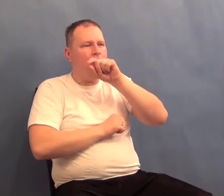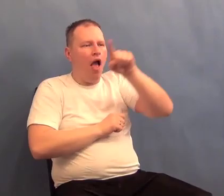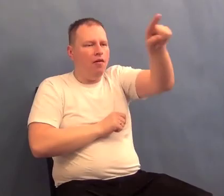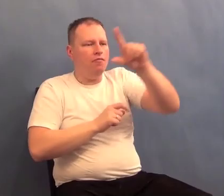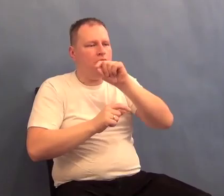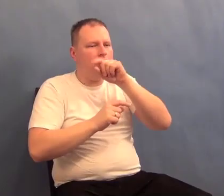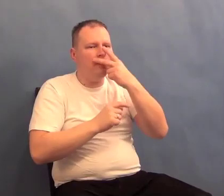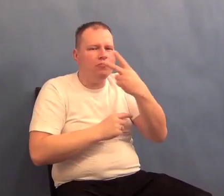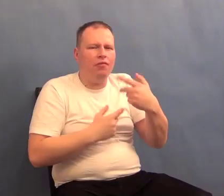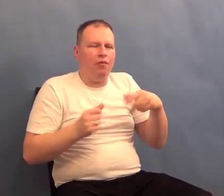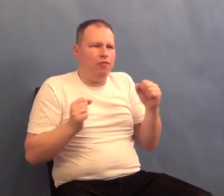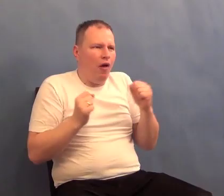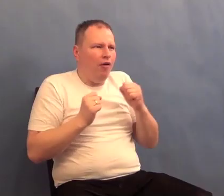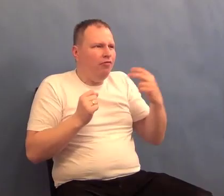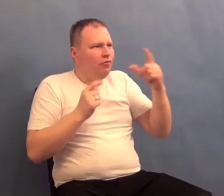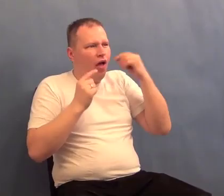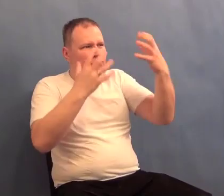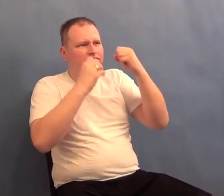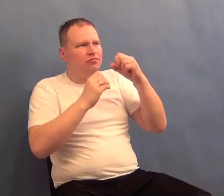Tamten ptak widzi i boi się kota, który może go napaść.